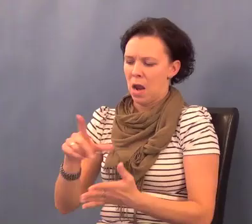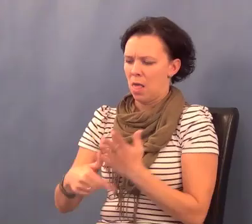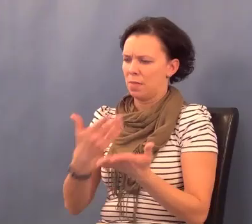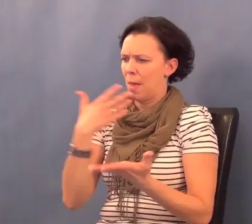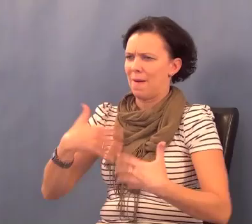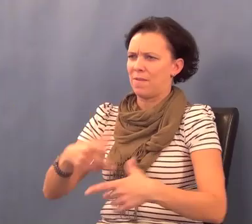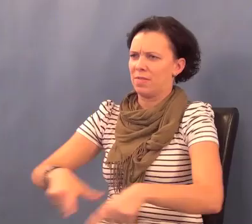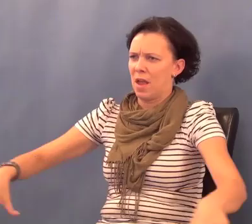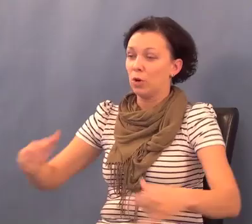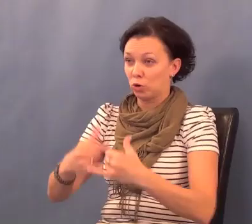Ale przecież nie ma wanny.